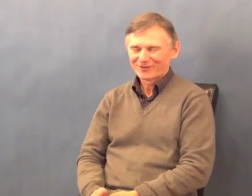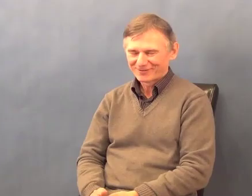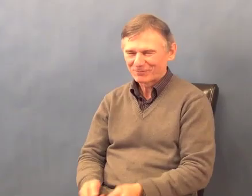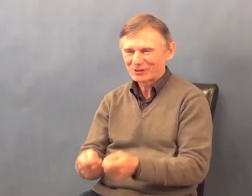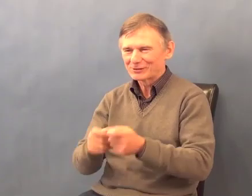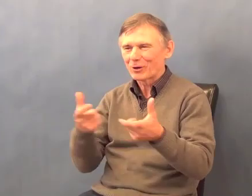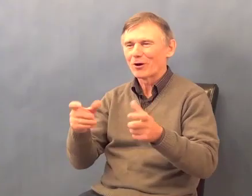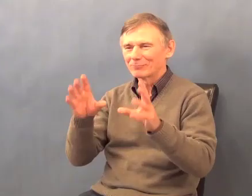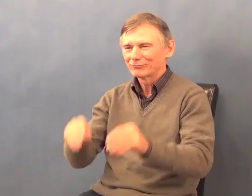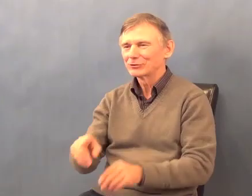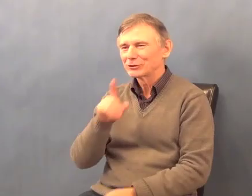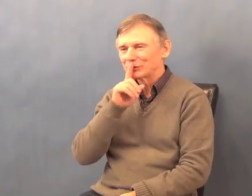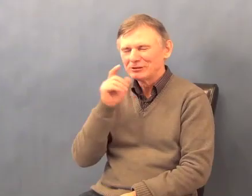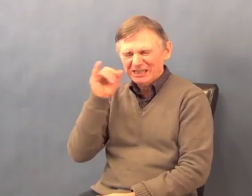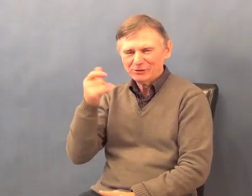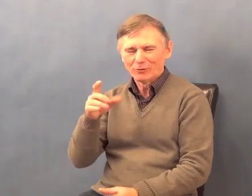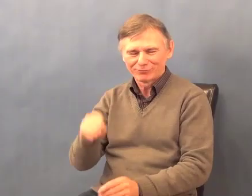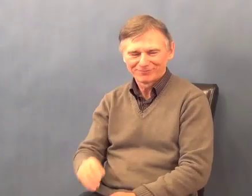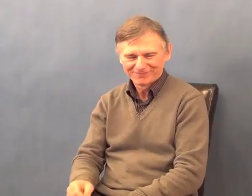Zegar przeszkadza, lepiej to wyłączyć.